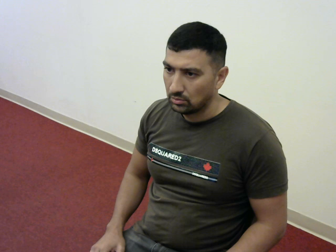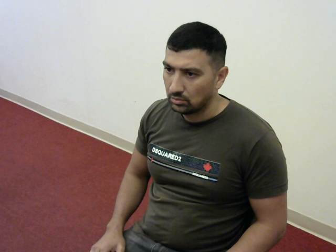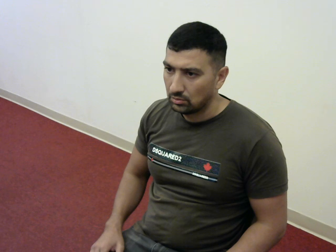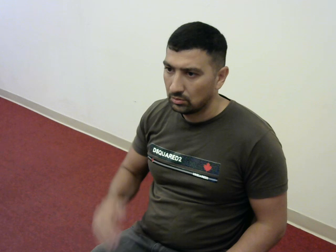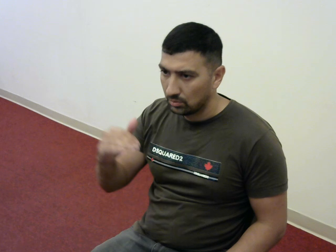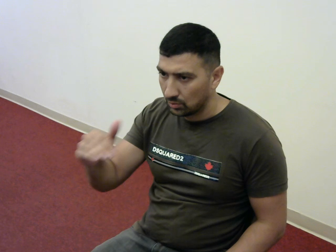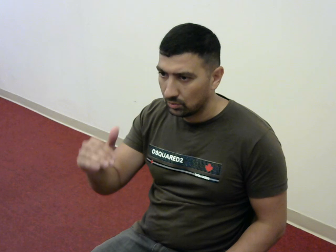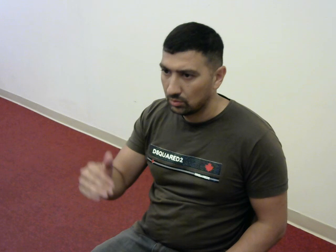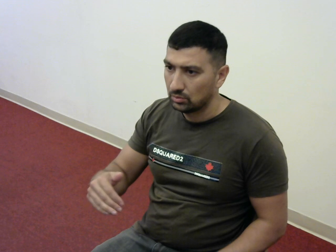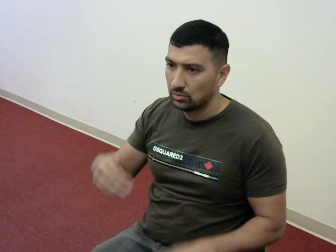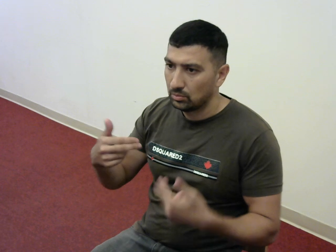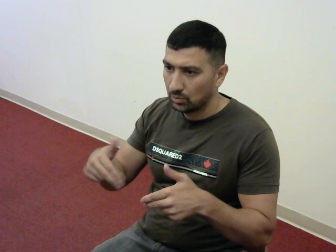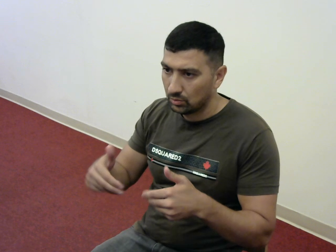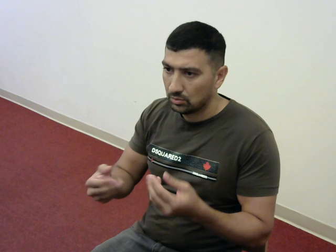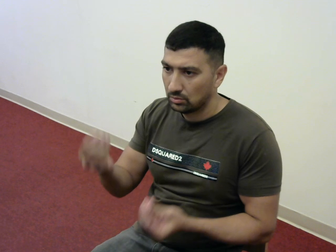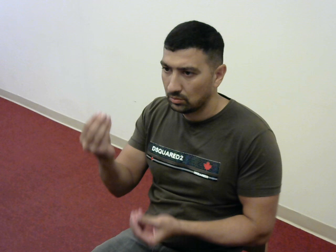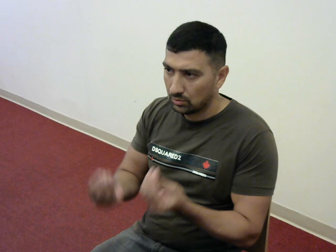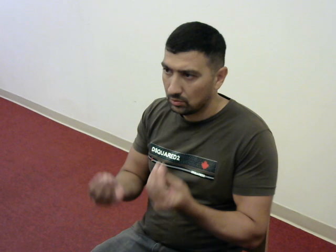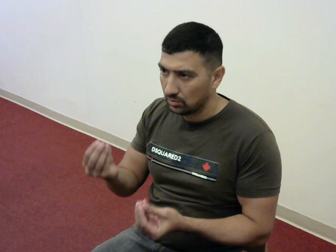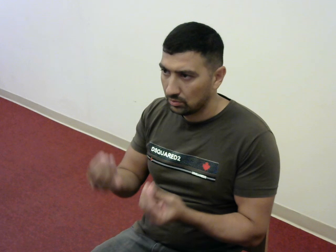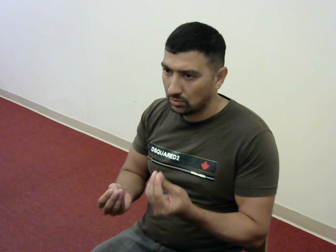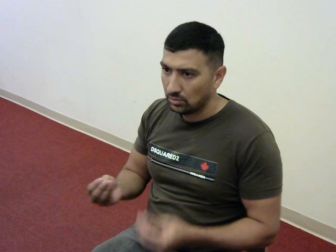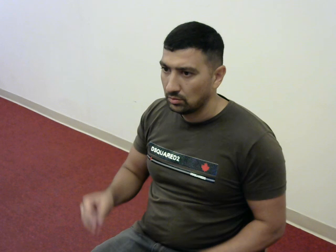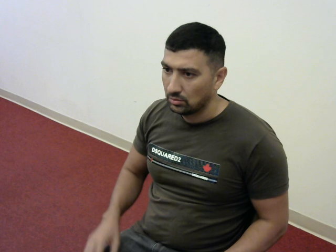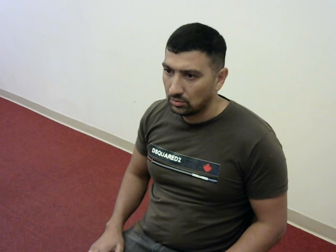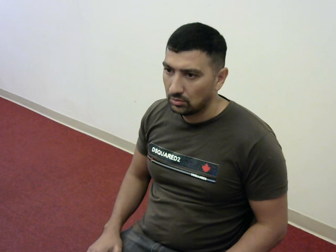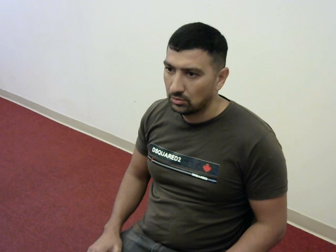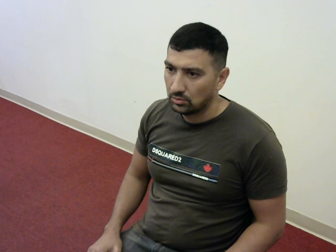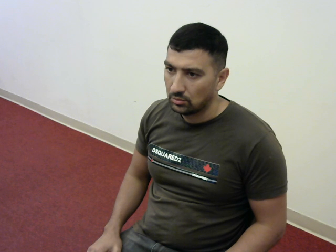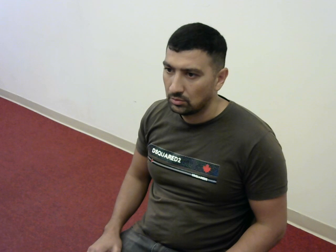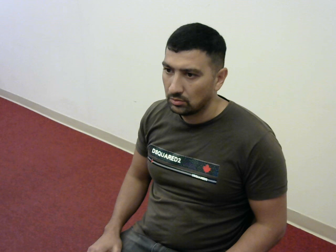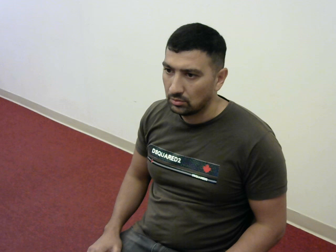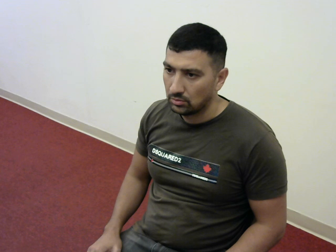Siz futbol oynayırsınız?